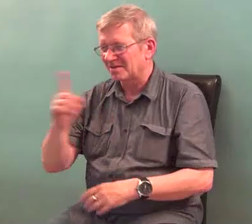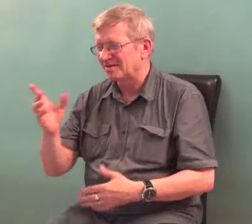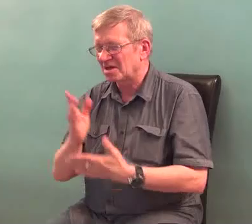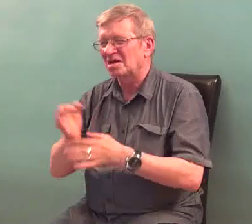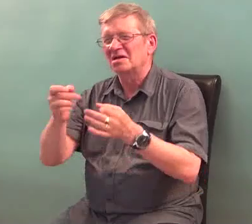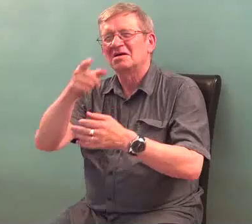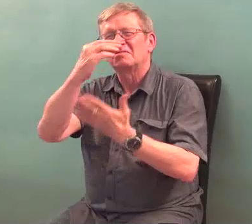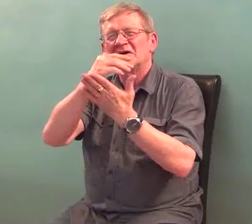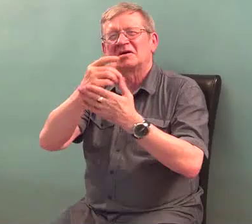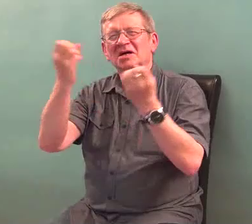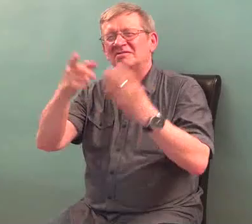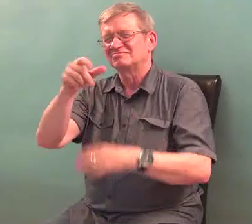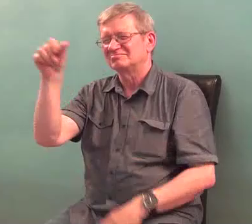Teraz repertuar w kinie jest lipny.